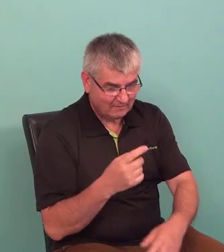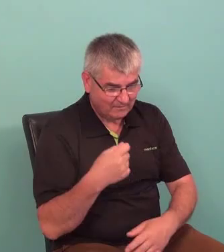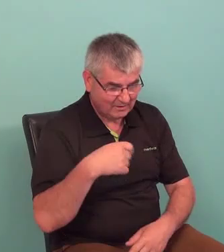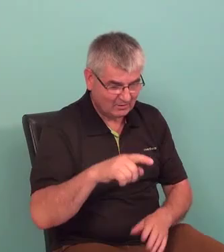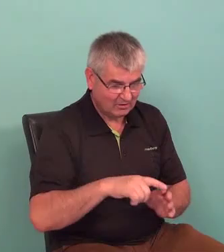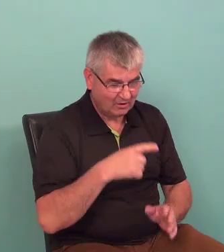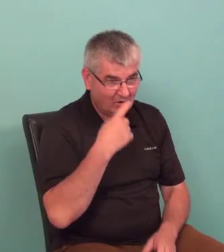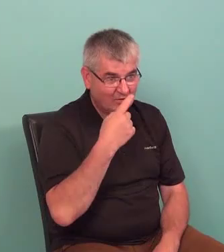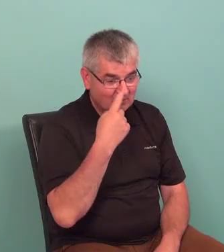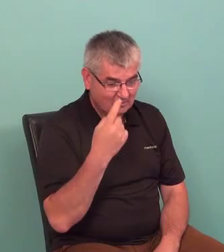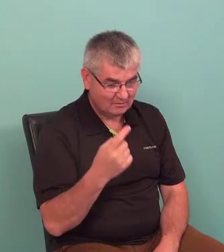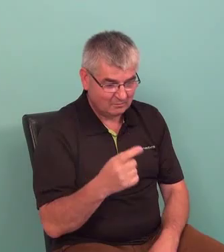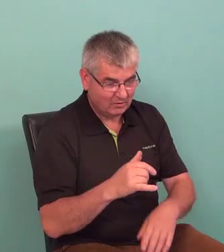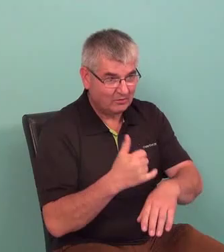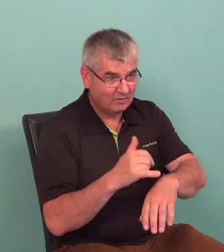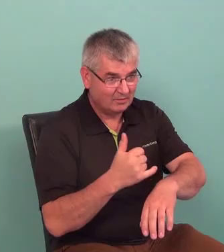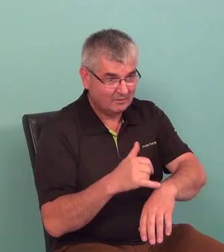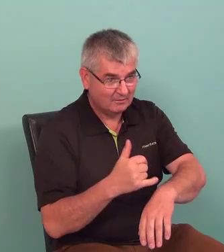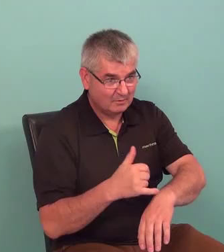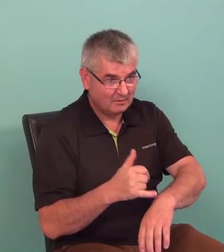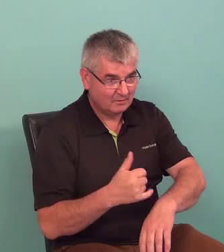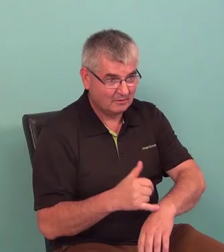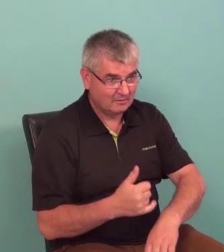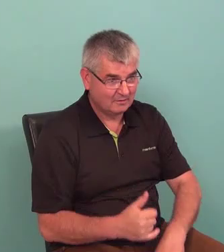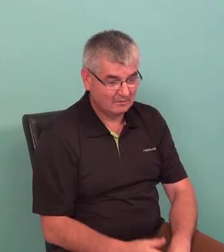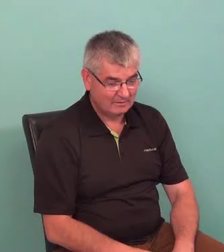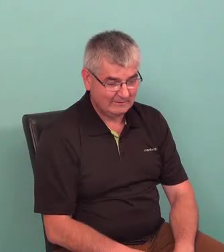Wyjazd do Olsztyna w piątek.